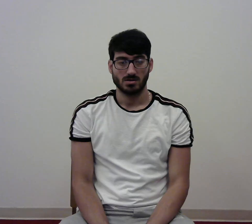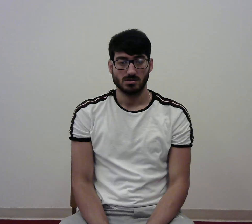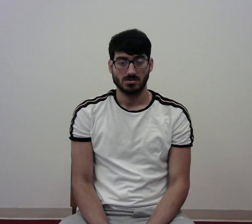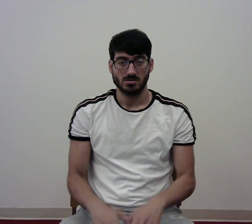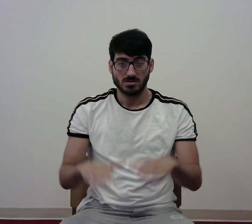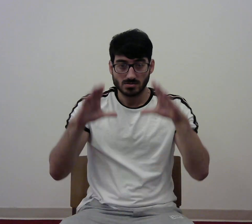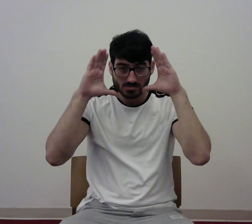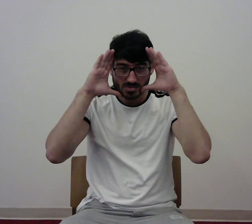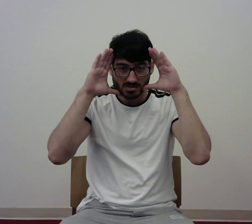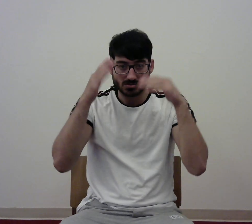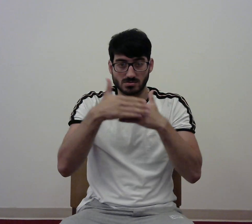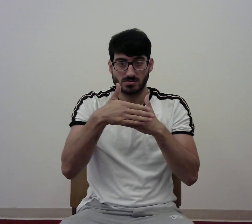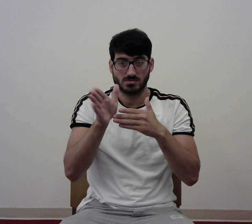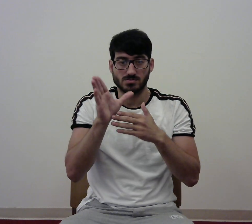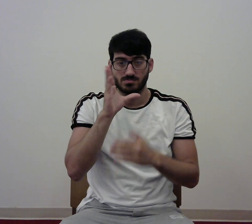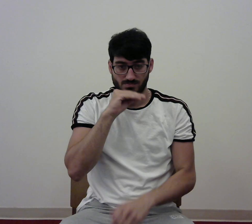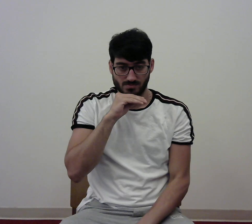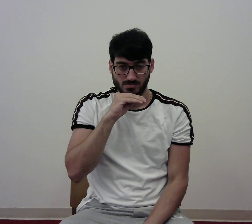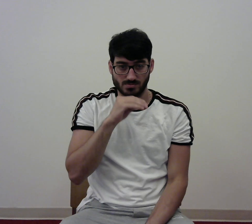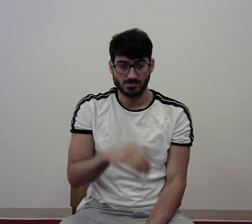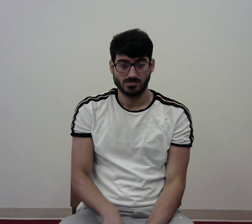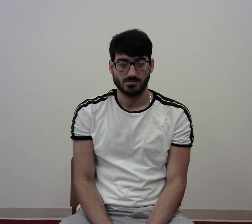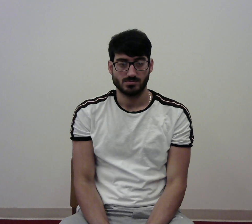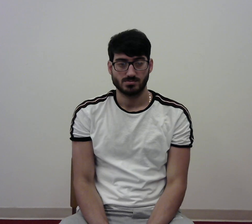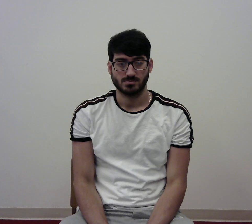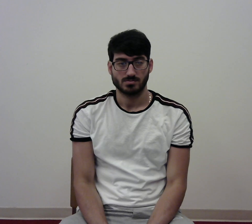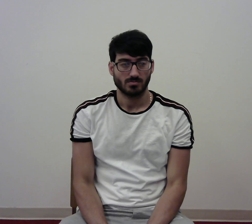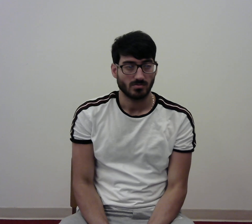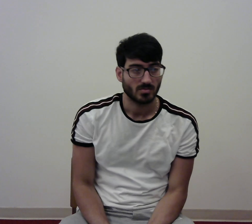Pəncərəni aça bilərsinizmi?